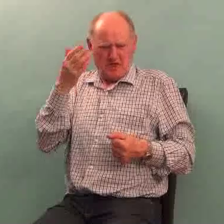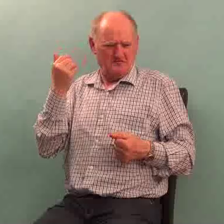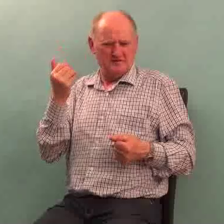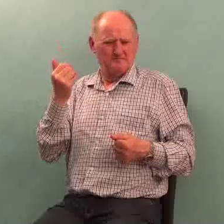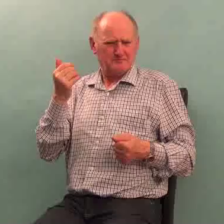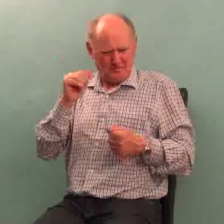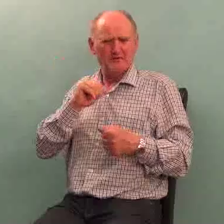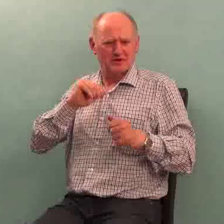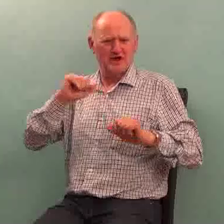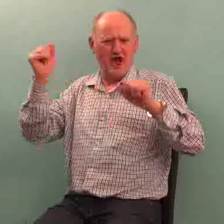Był alarm.